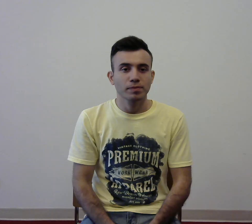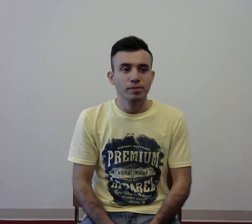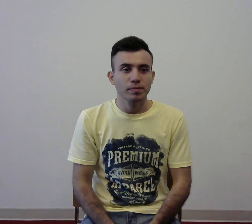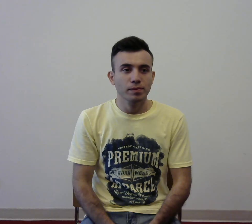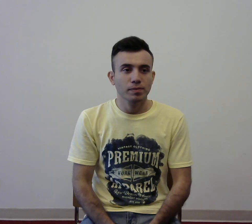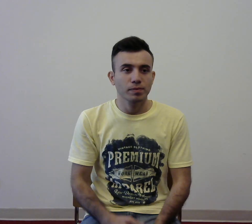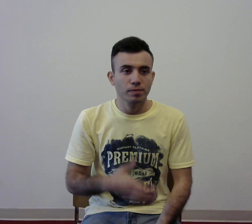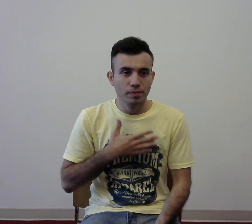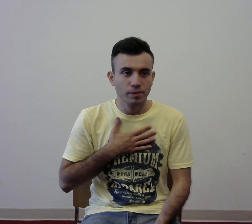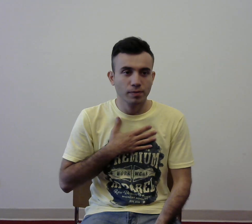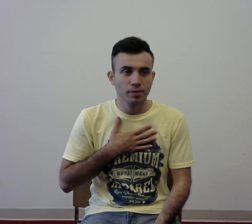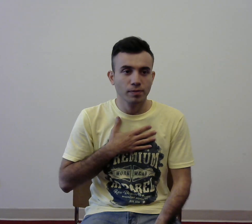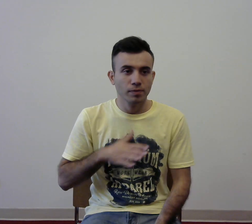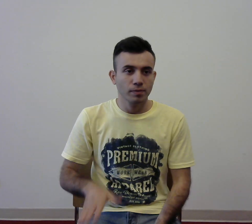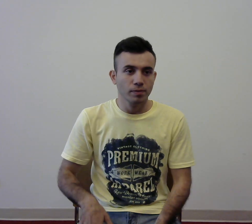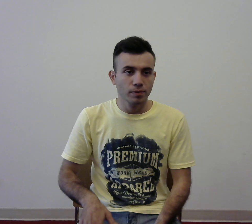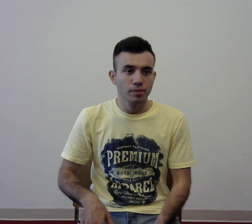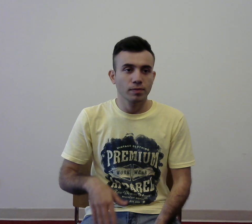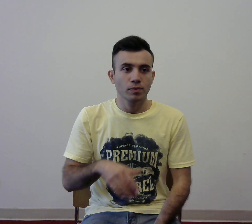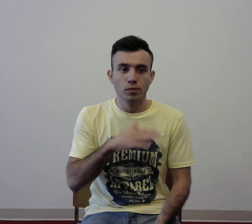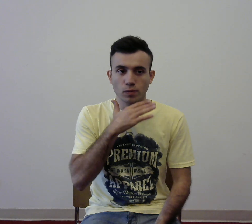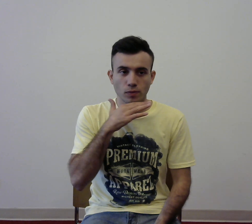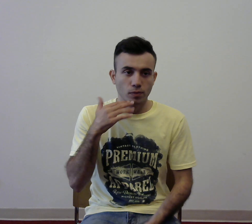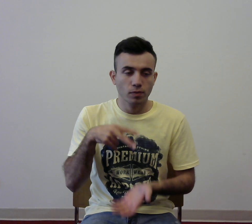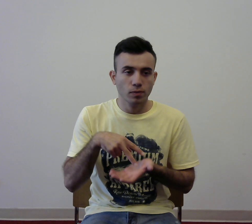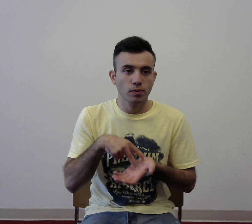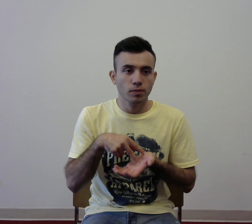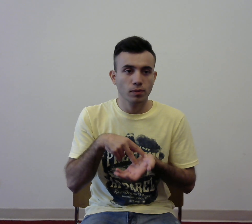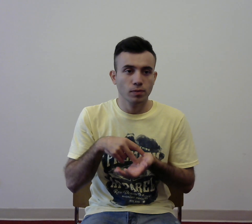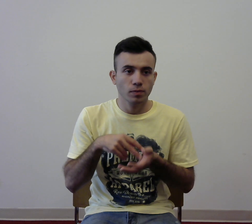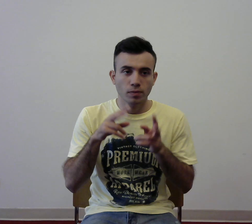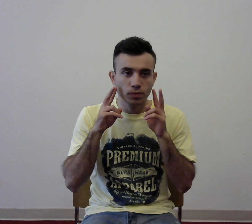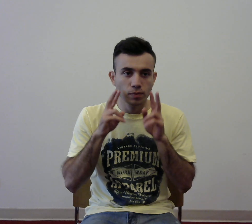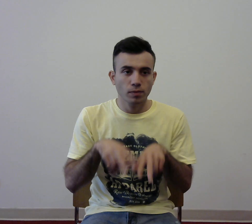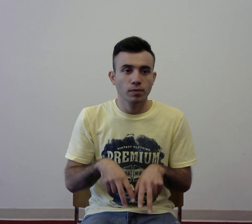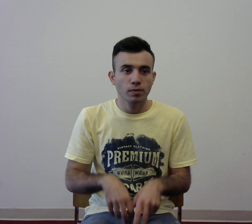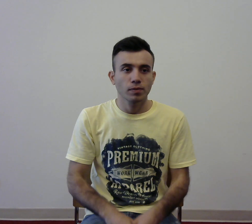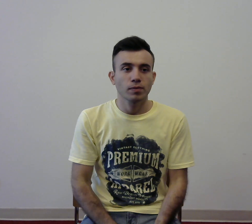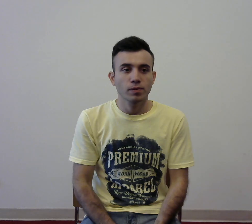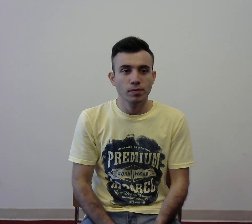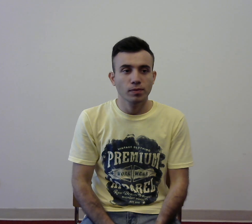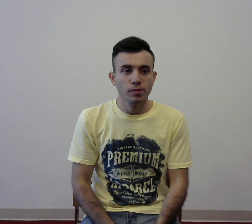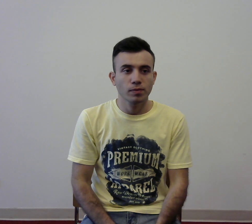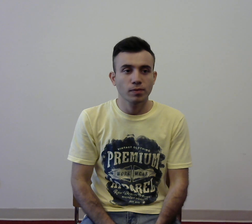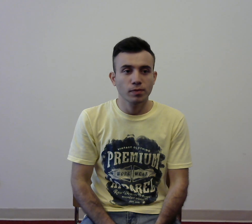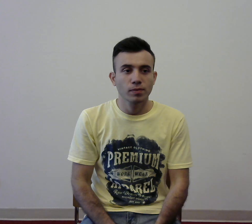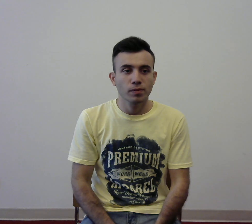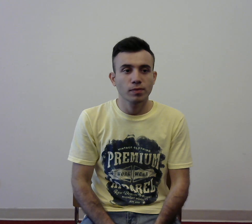Mən ayaq üstə çox dura bilmirəm